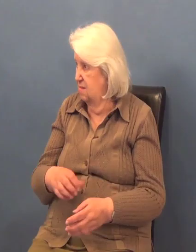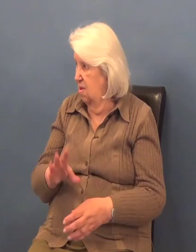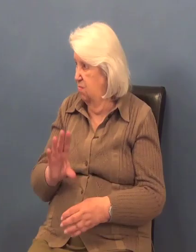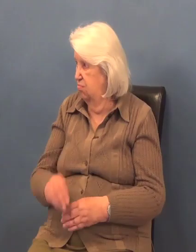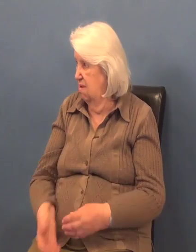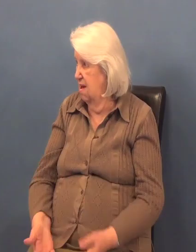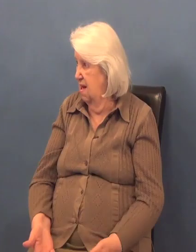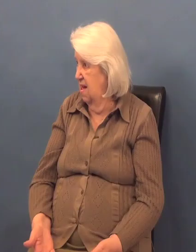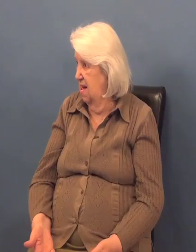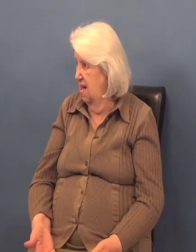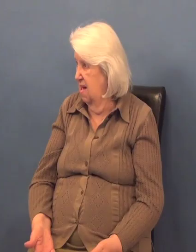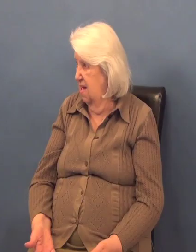Sama bułka?